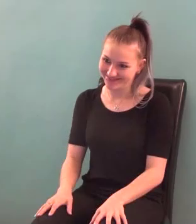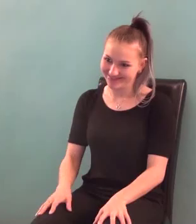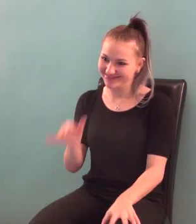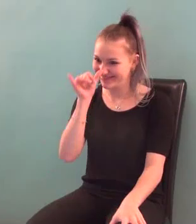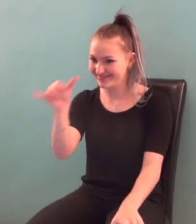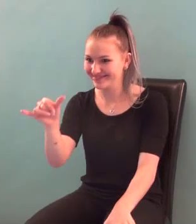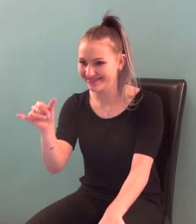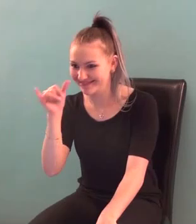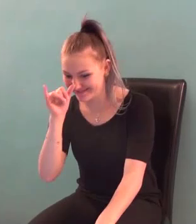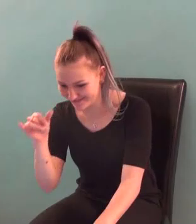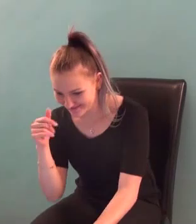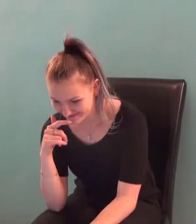Nie mogę.